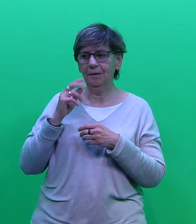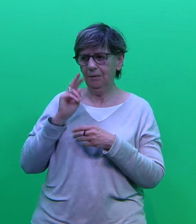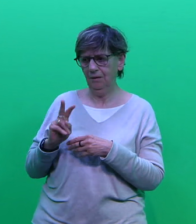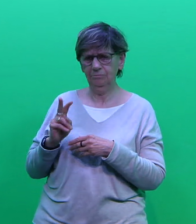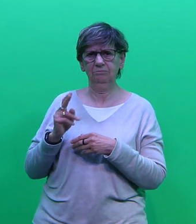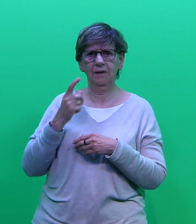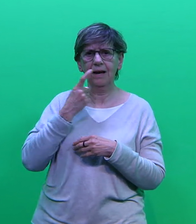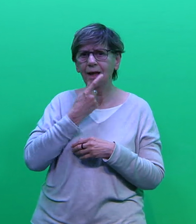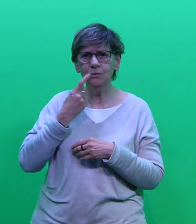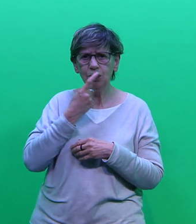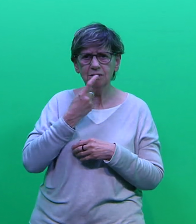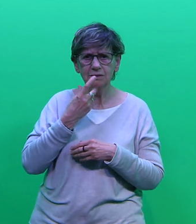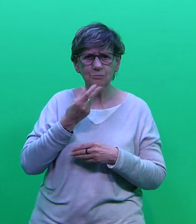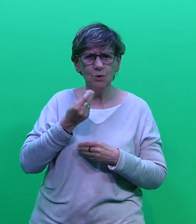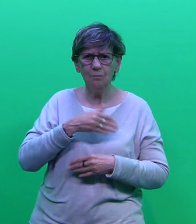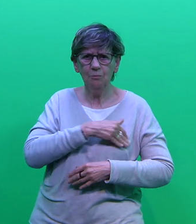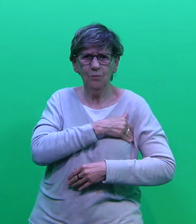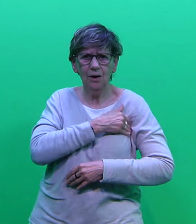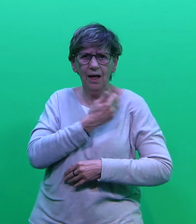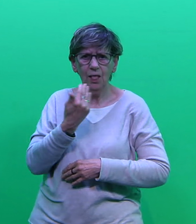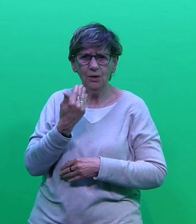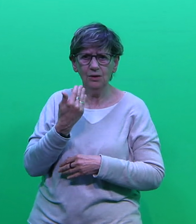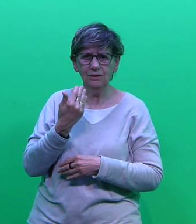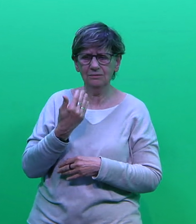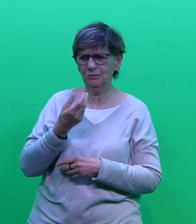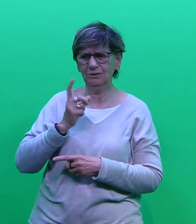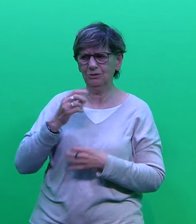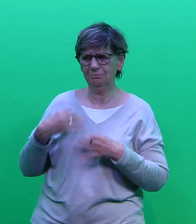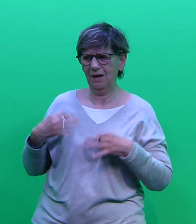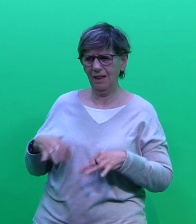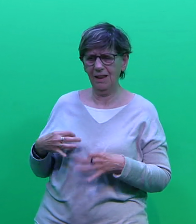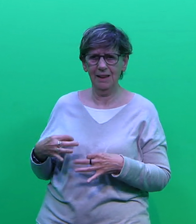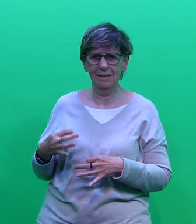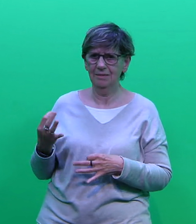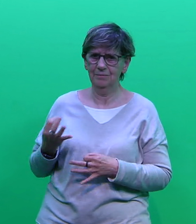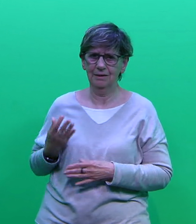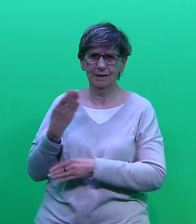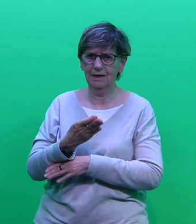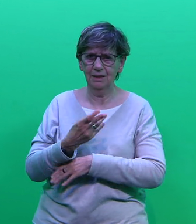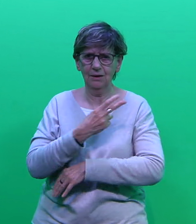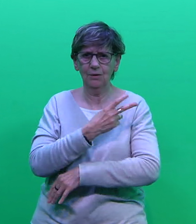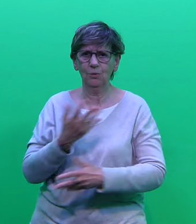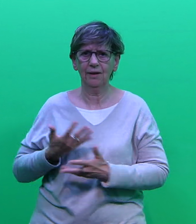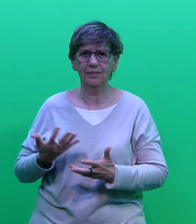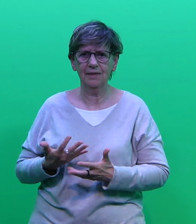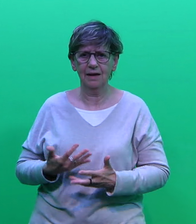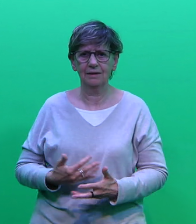He vist que té els llavis molt morats, no és normal, i hem vingut a urgències.